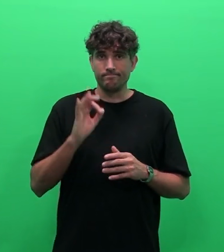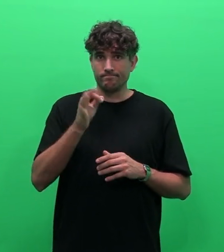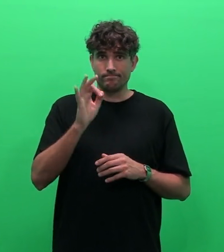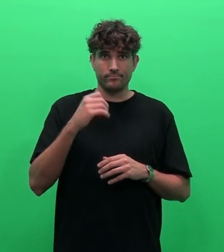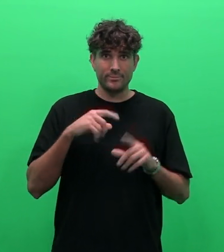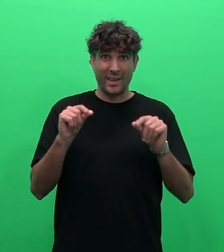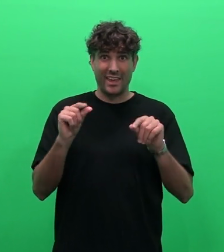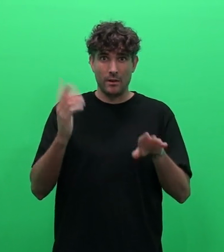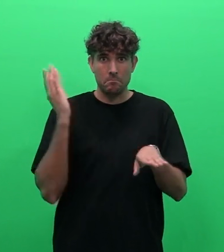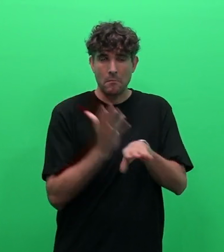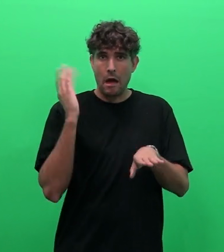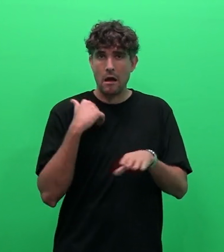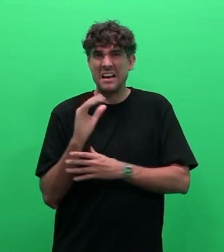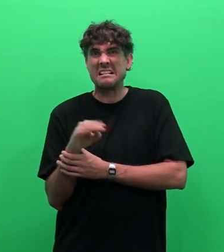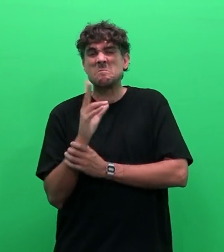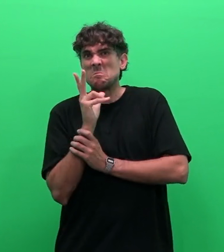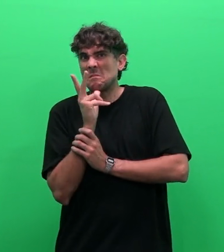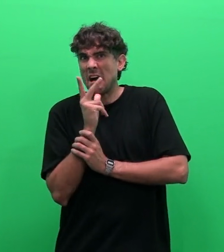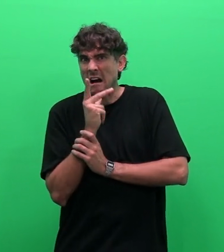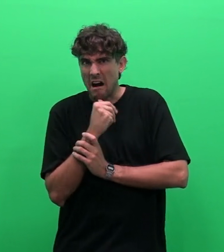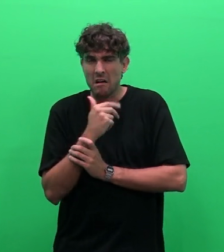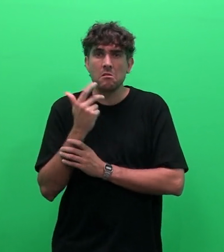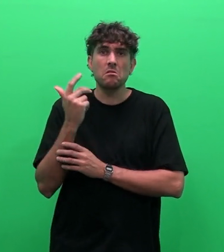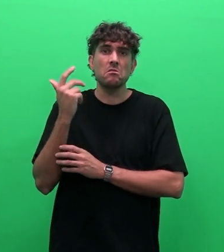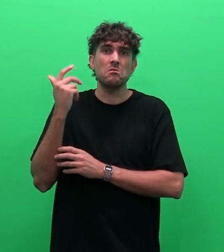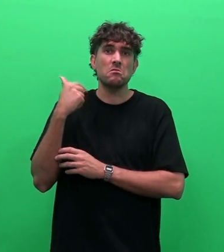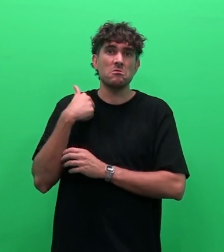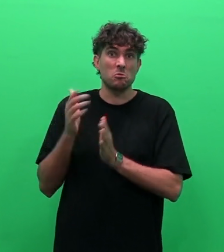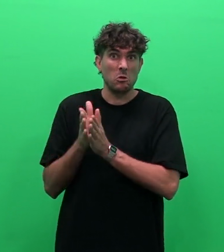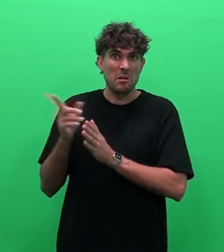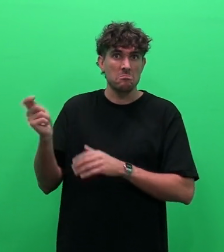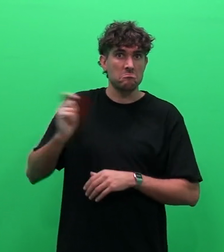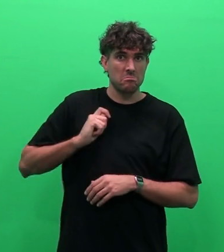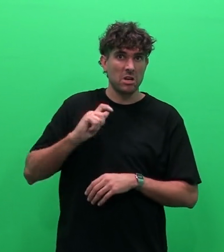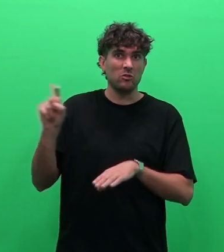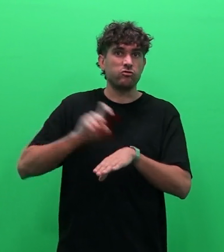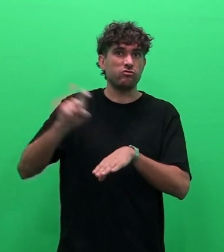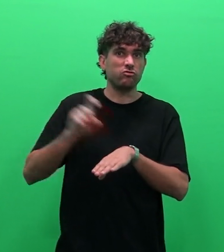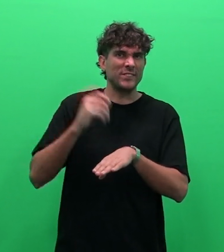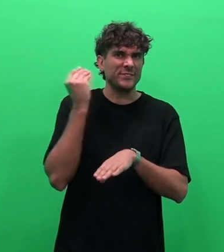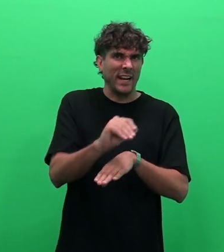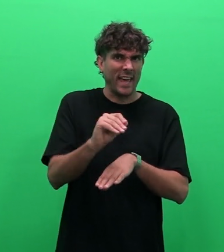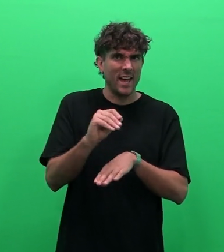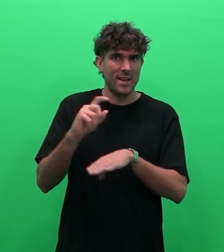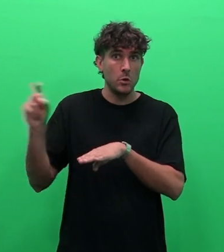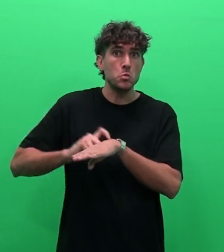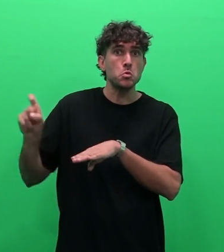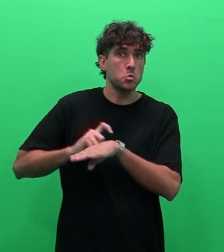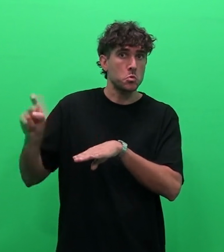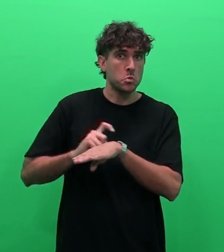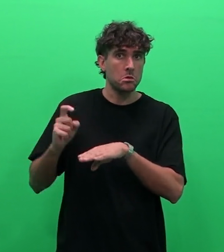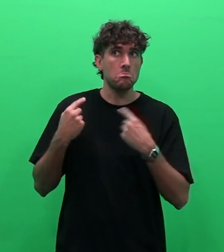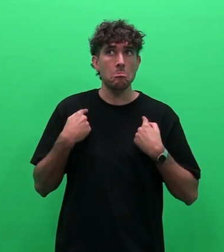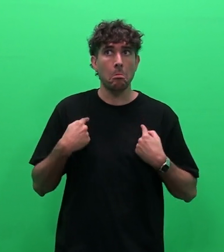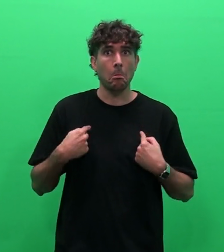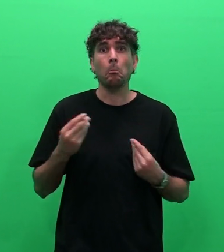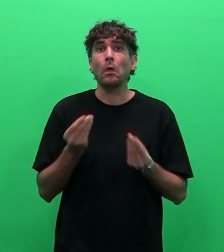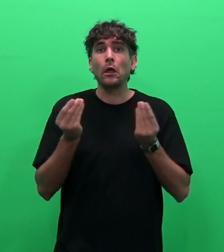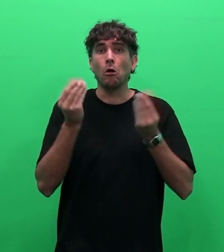Sí, em vaig donar un cop al peu esquerre i em feia molt de mal, però un company em va donar un esprai fred i em vaig sentir millor.